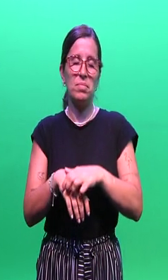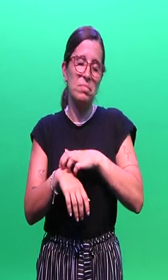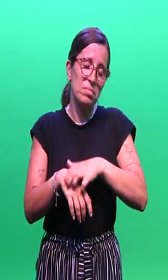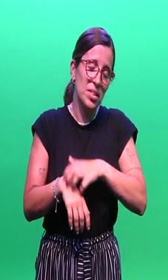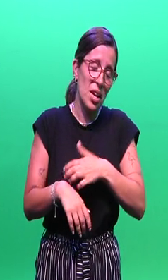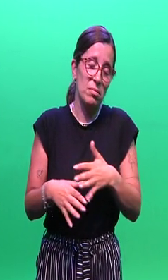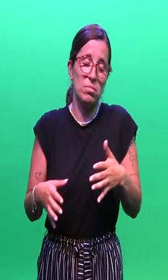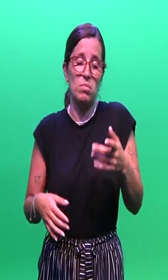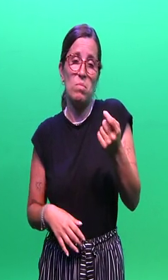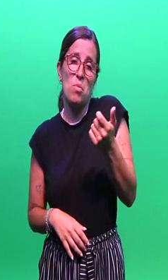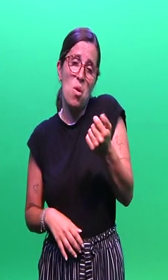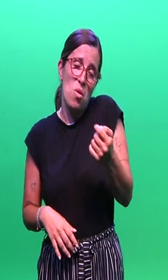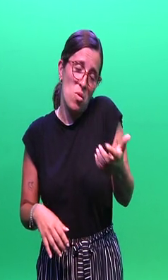Em pica una mica.